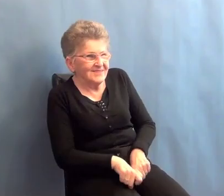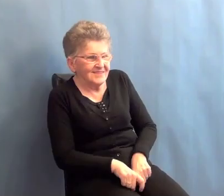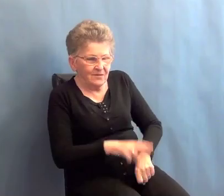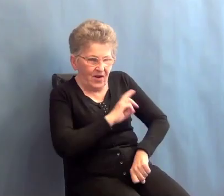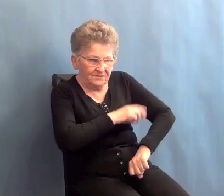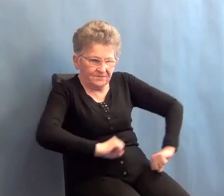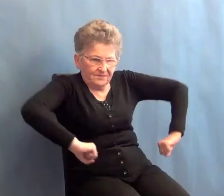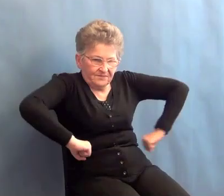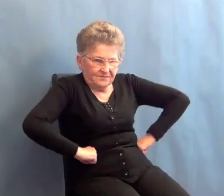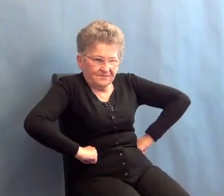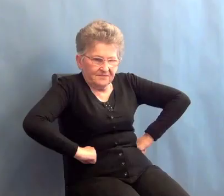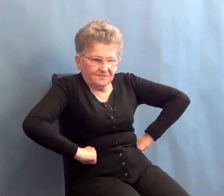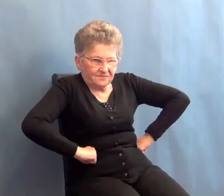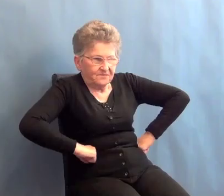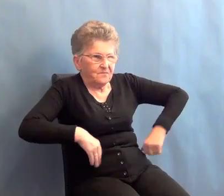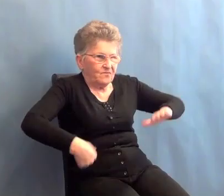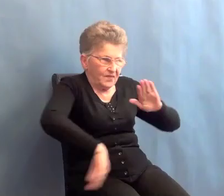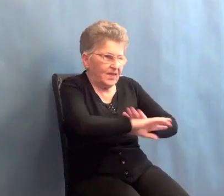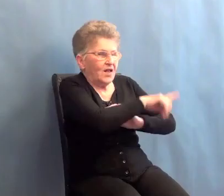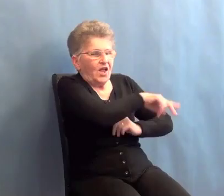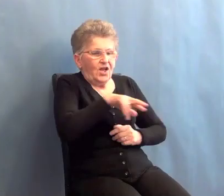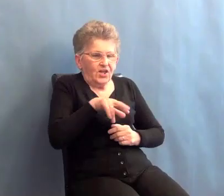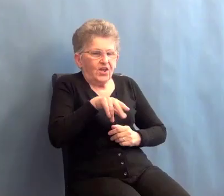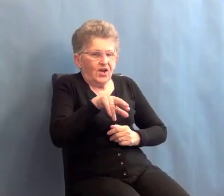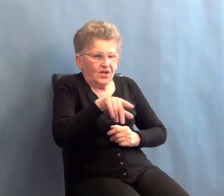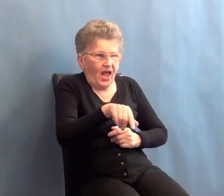Policjant stoi i patrzy na smarkacza, potem idzie dalej.